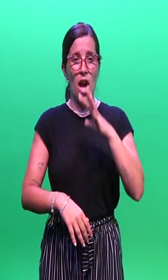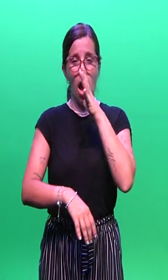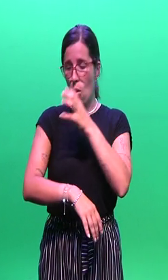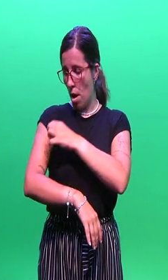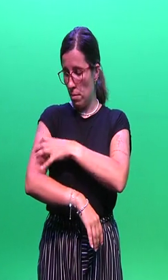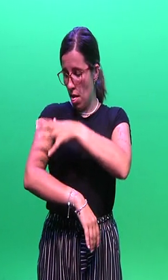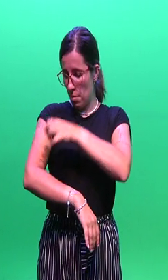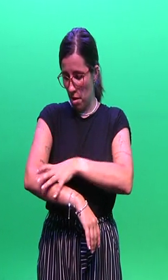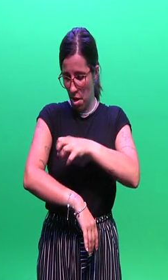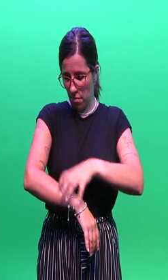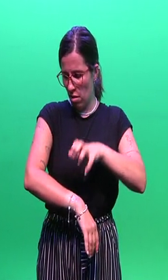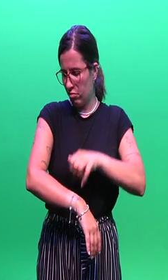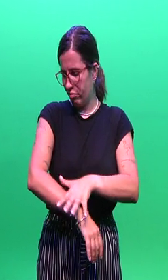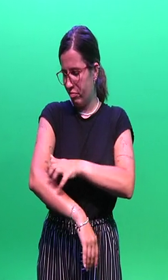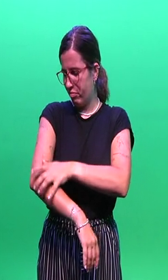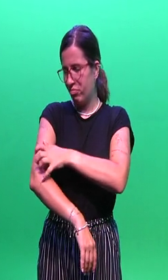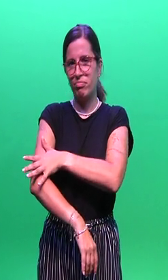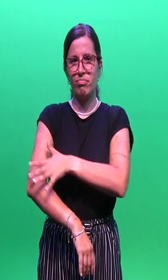Tinc el braç inflat amb butllofes, que es peten.